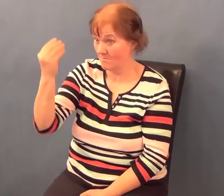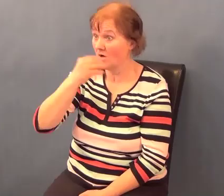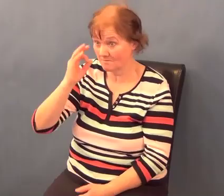Morze.